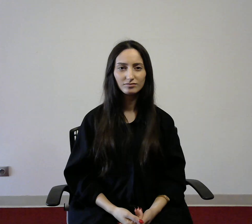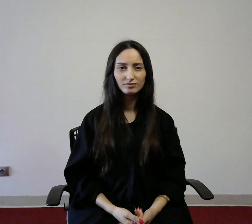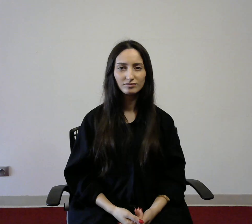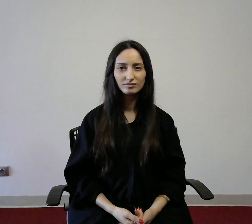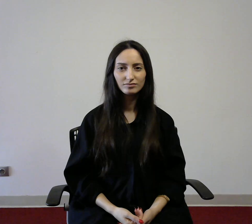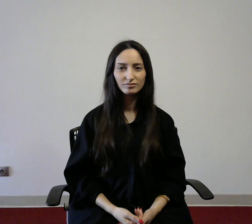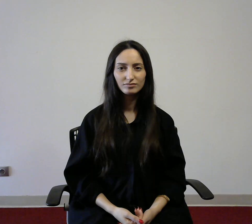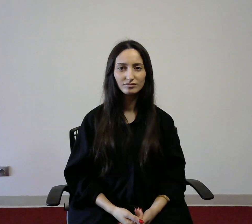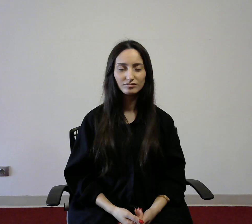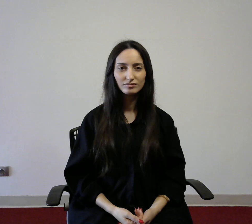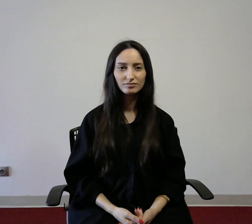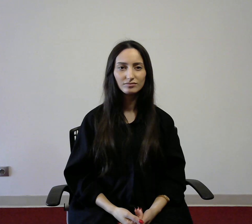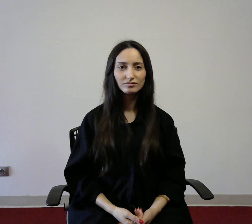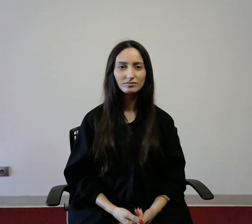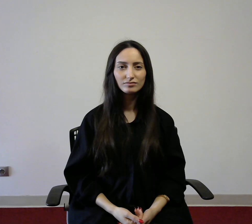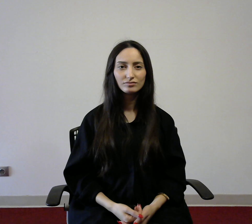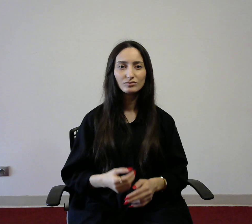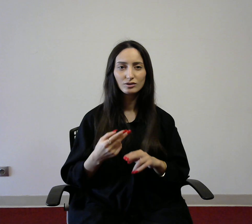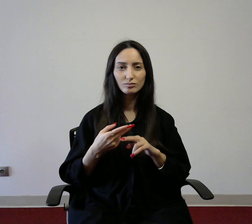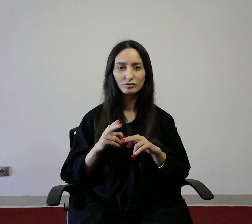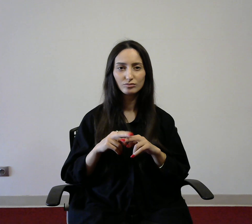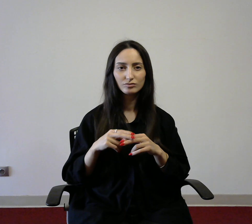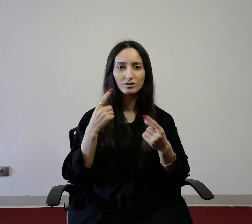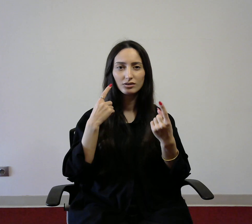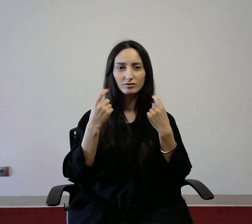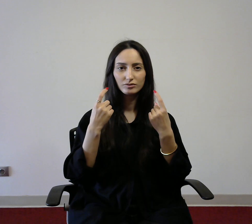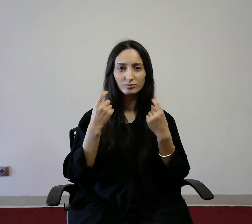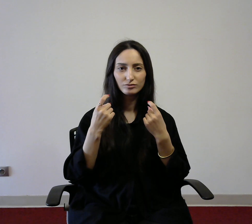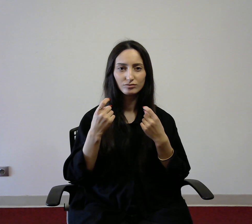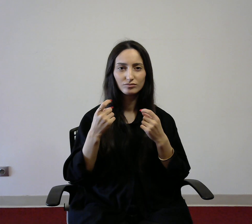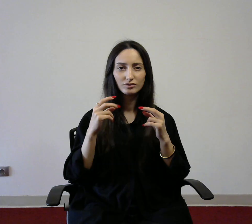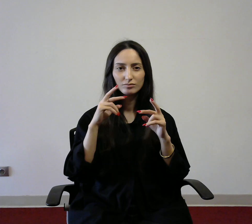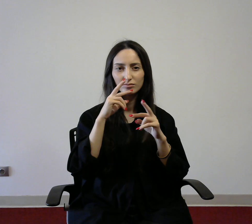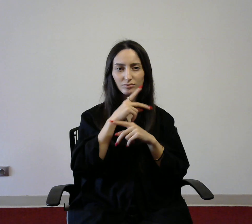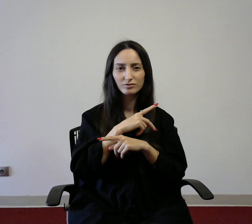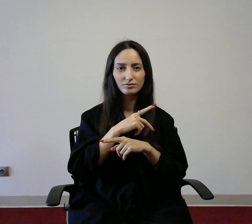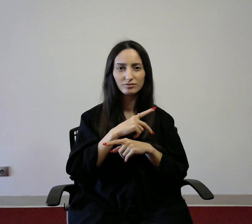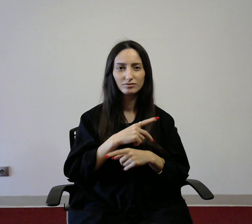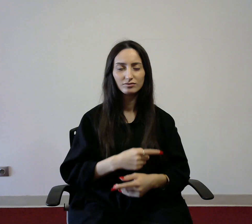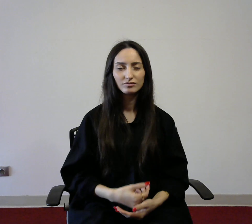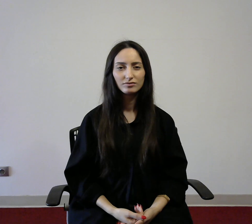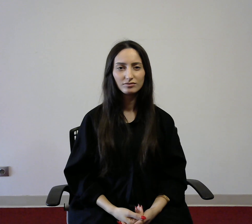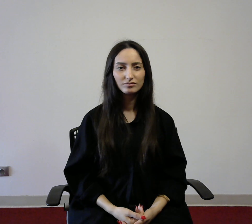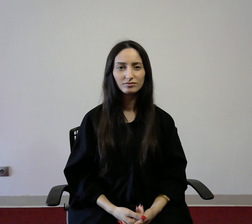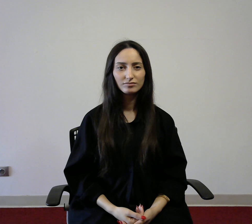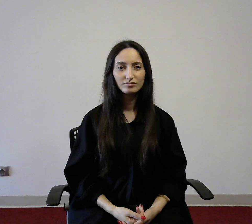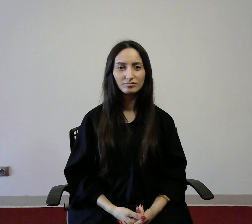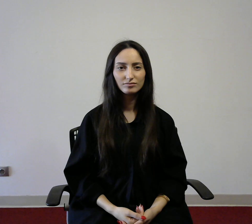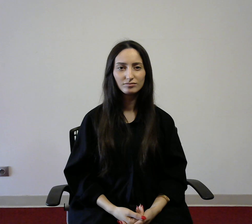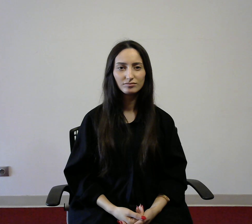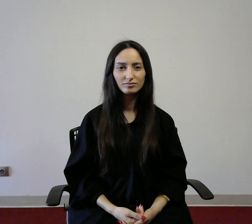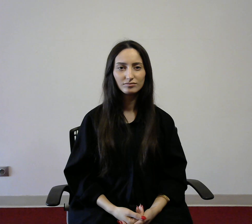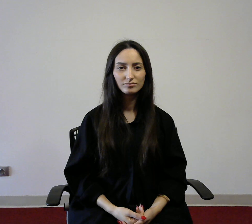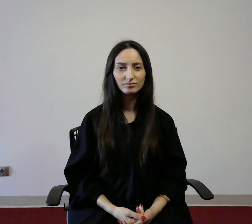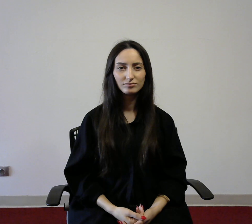Bu məlumat səhvdir